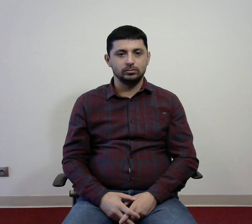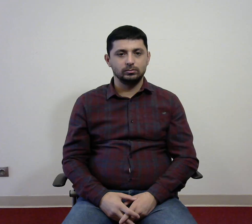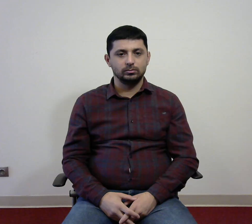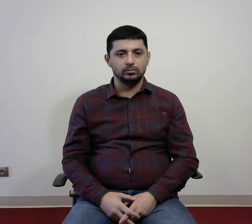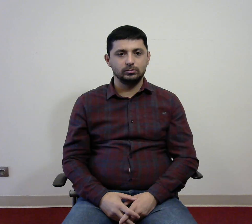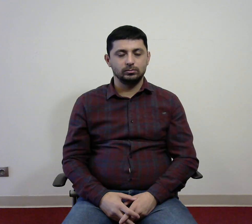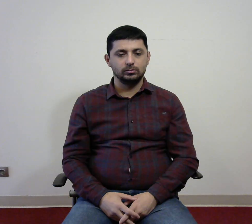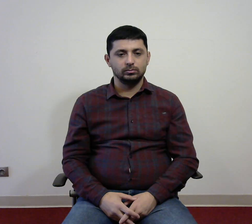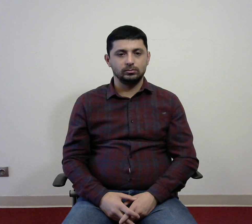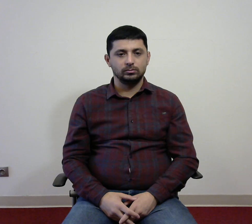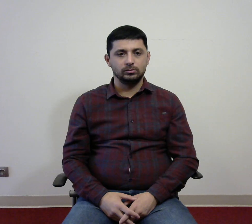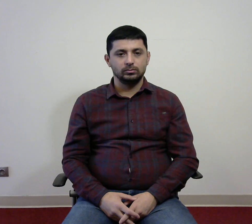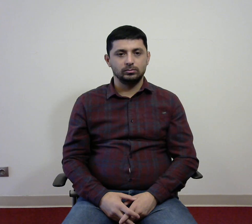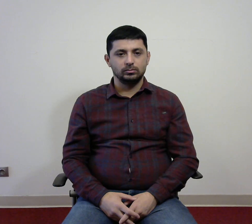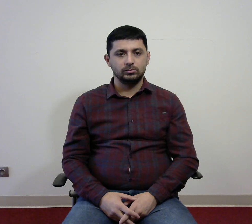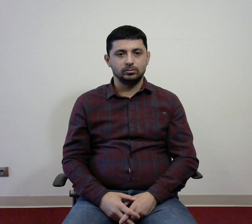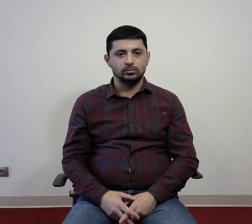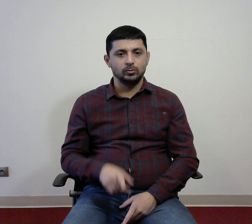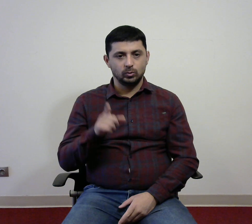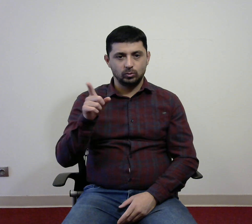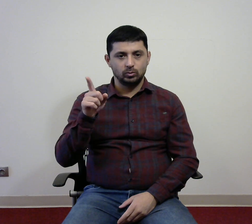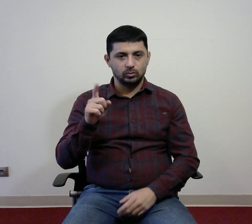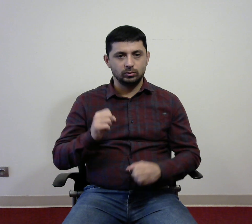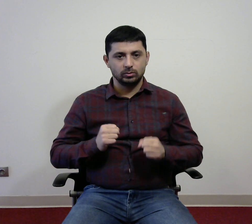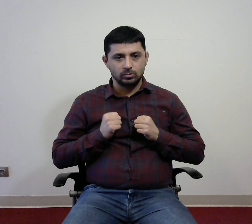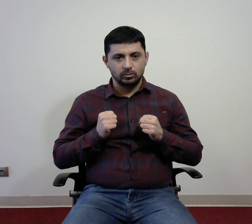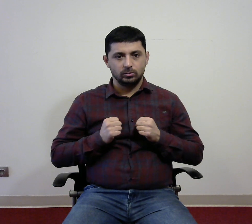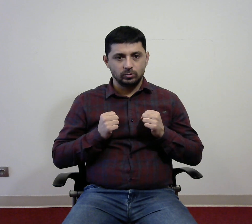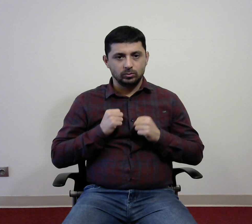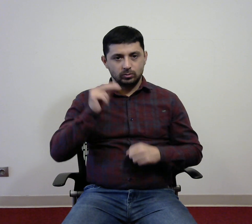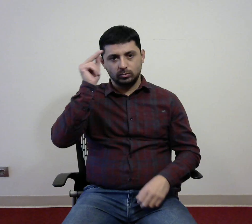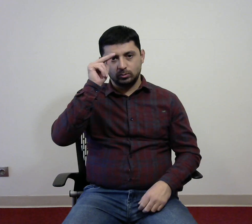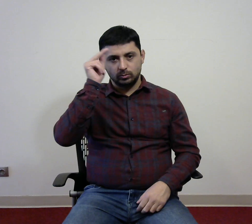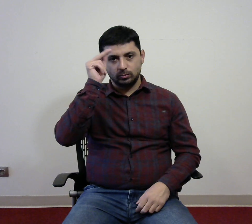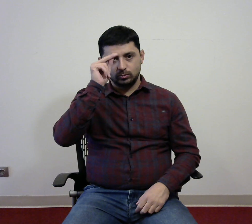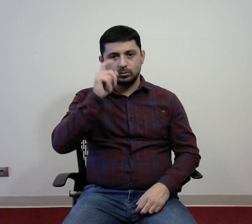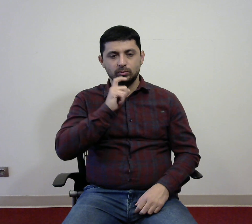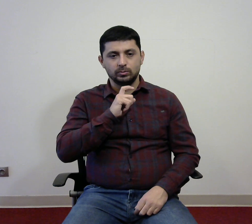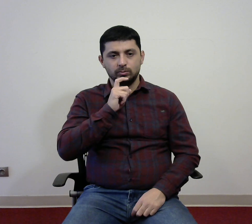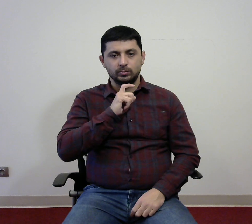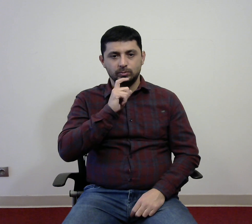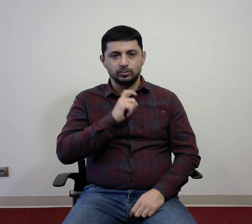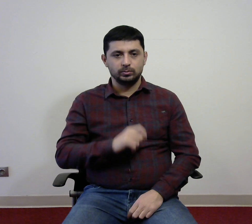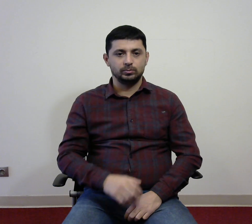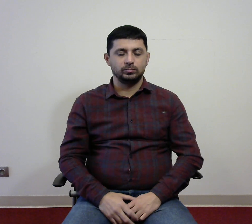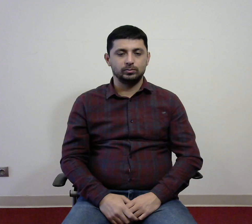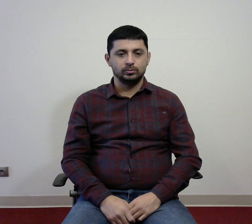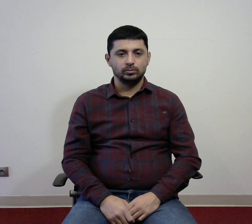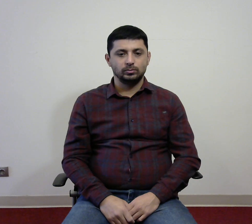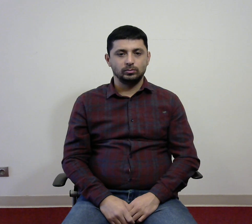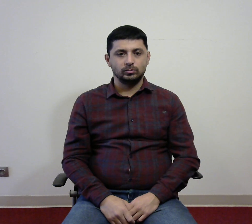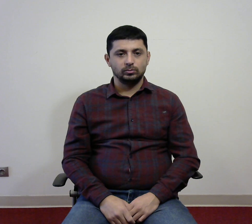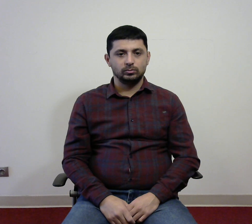O çalışqan şagirddir